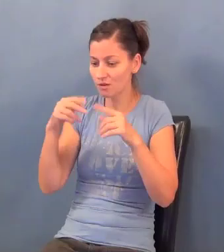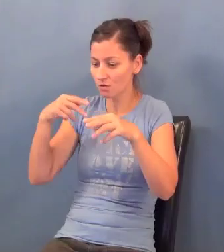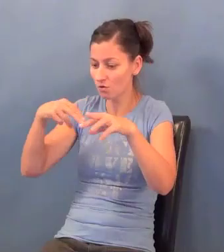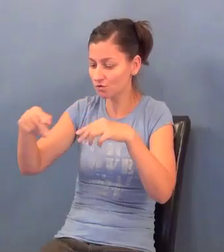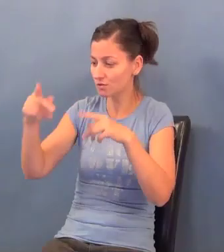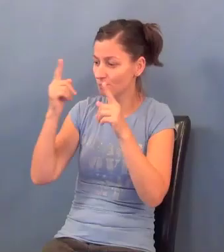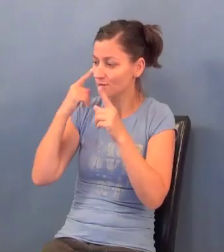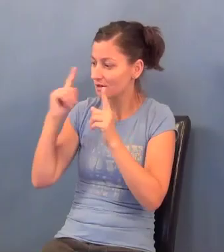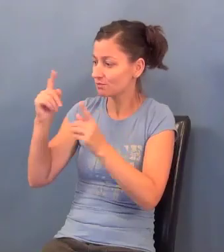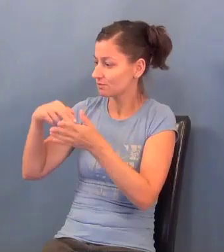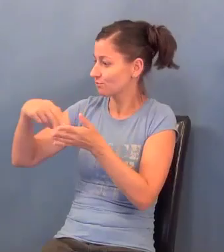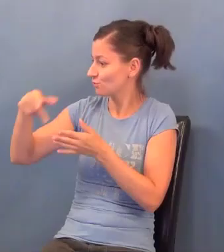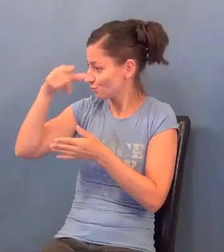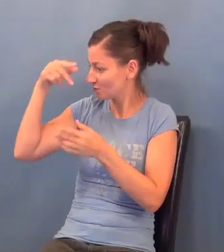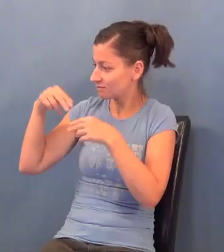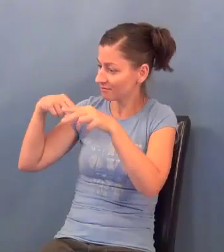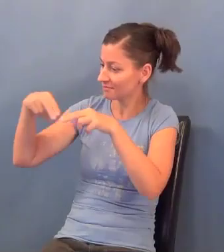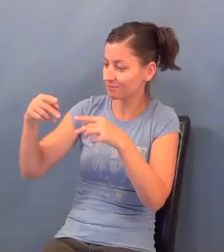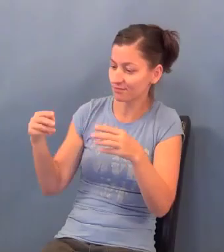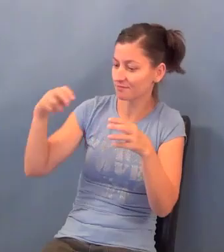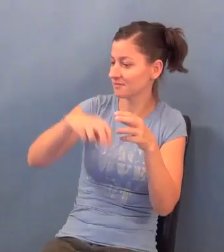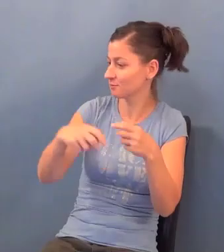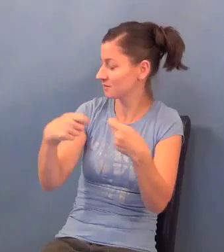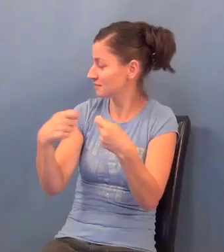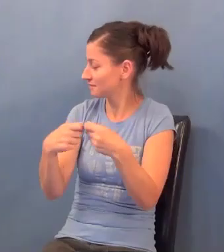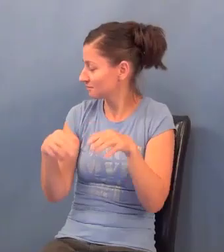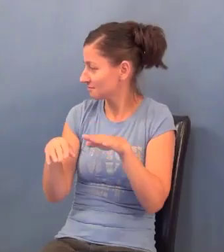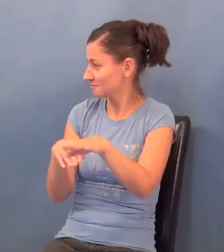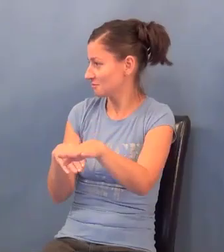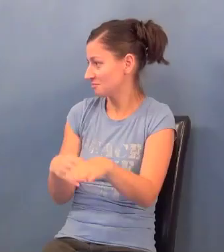Ludzie chodzą, nie uważają i mogą tam wskoczyć, przeszkodzić autom?